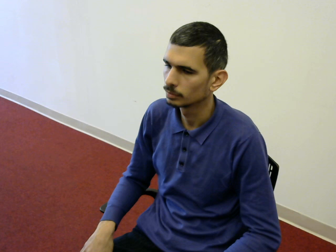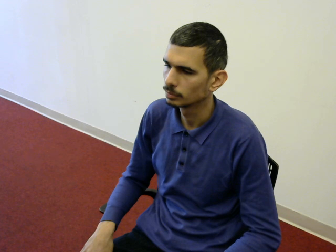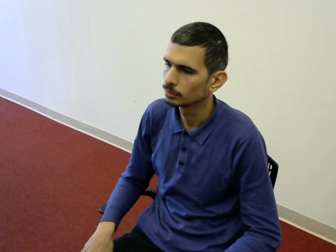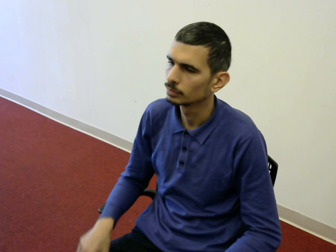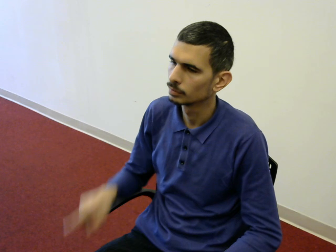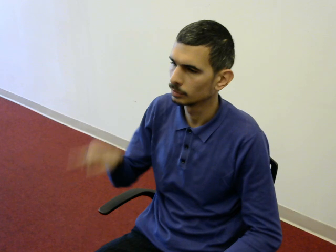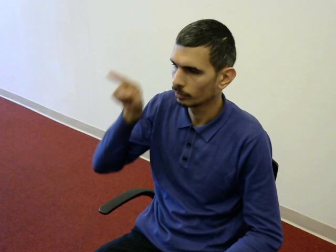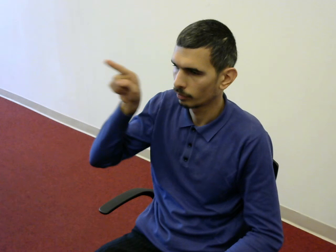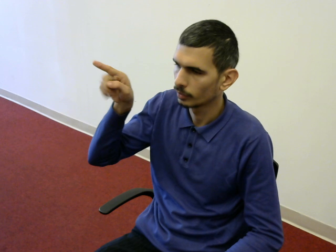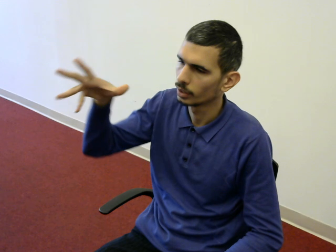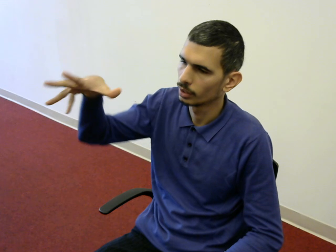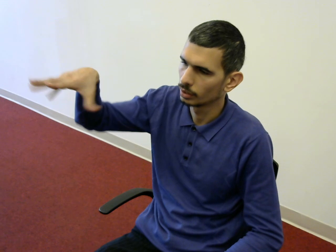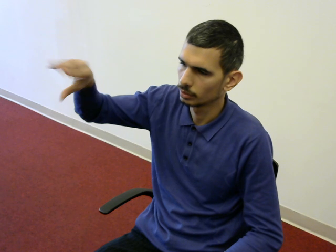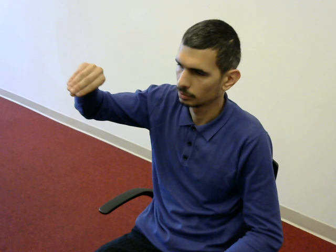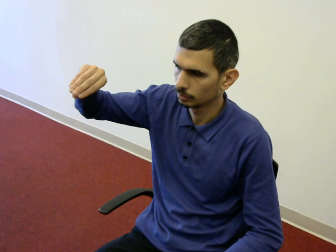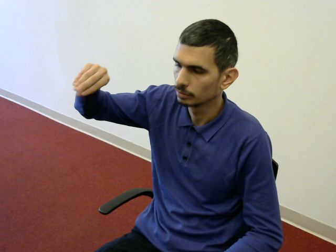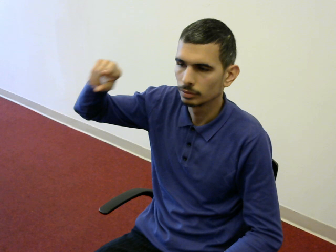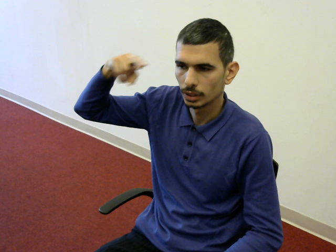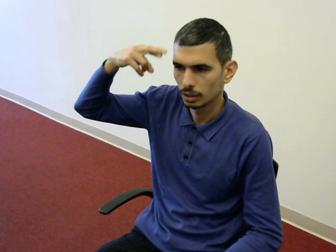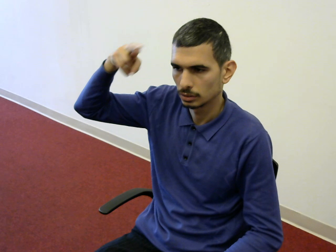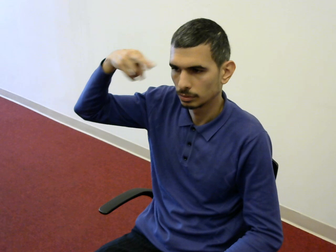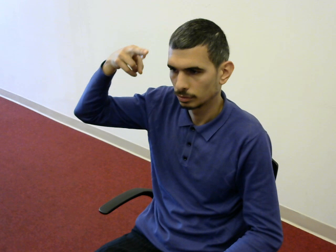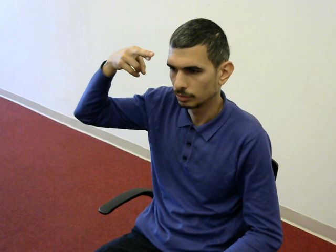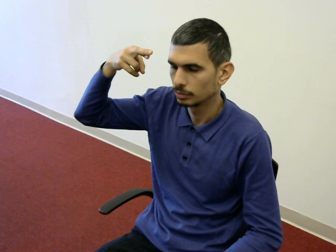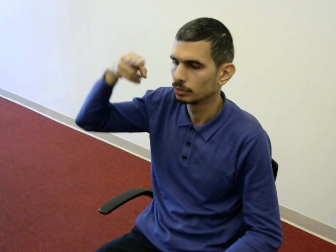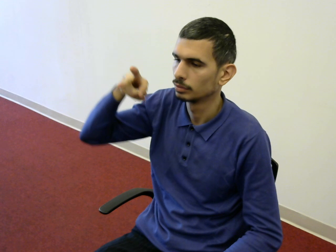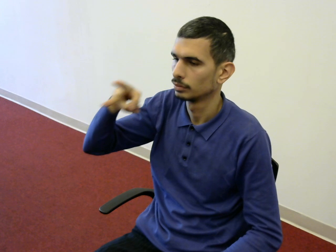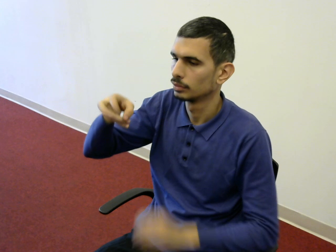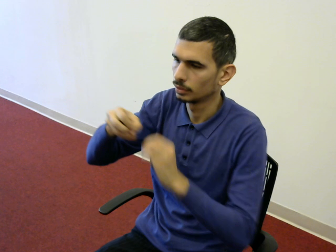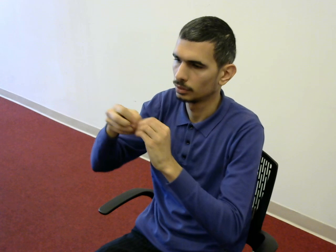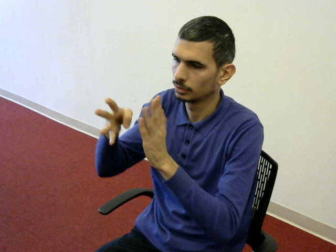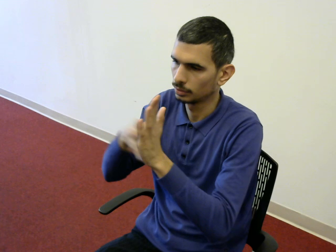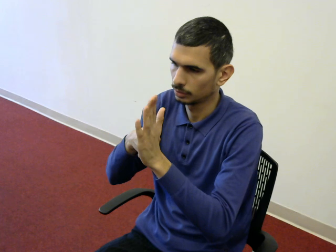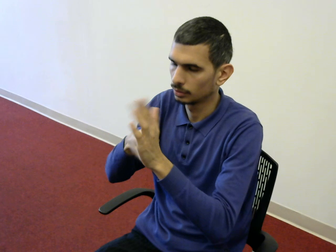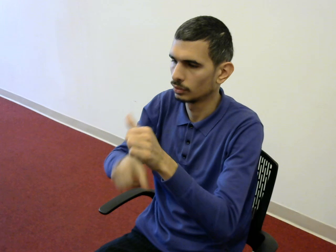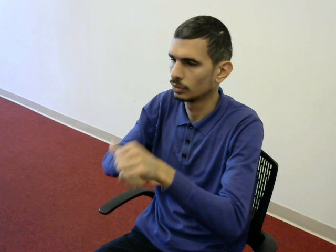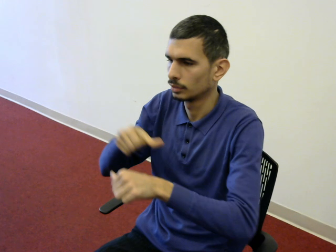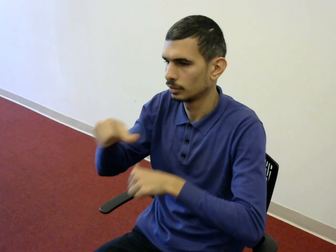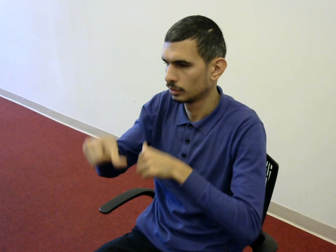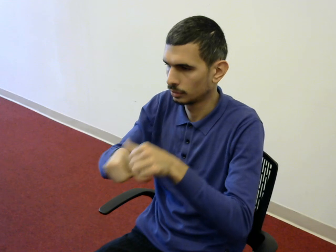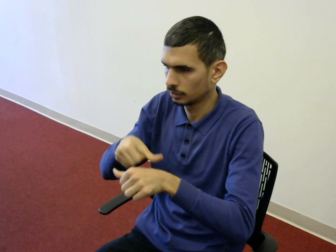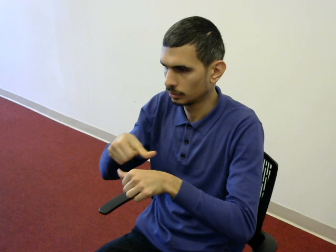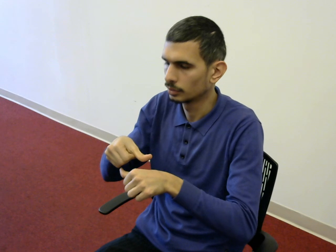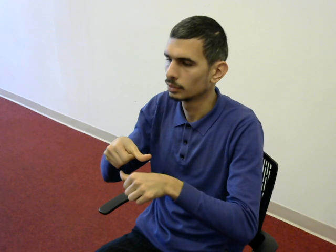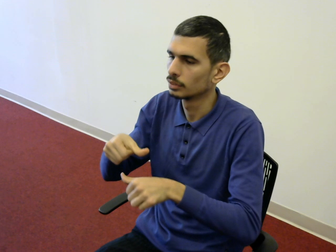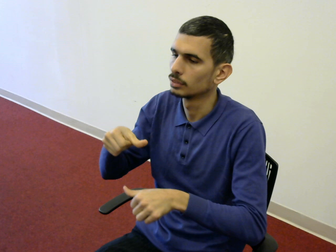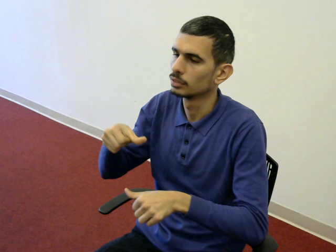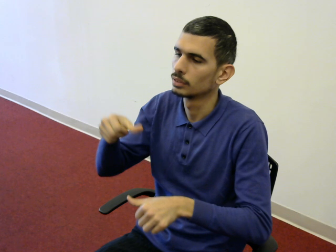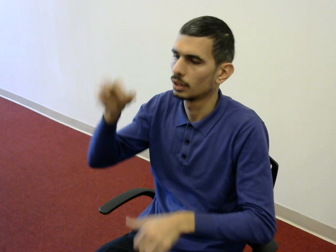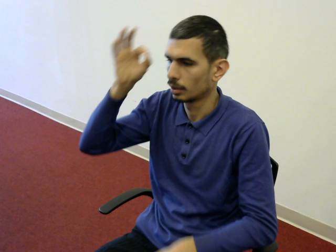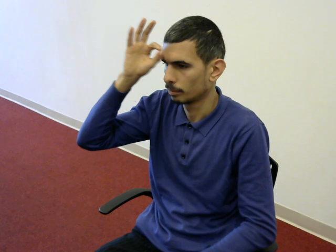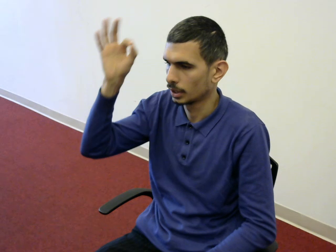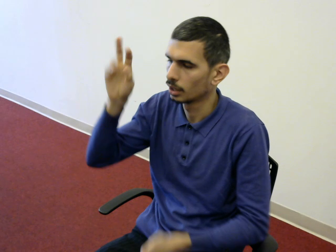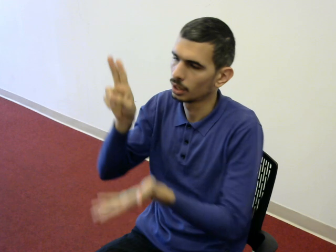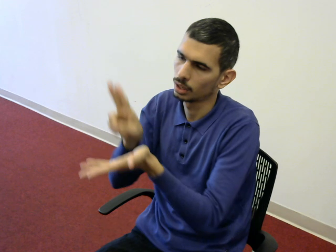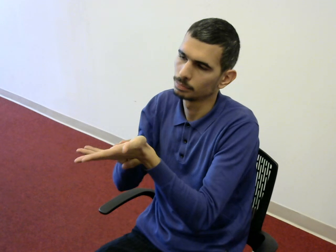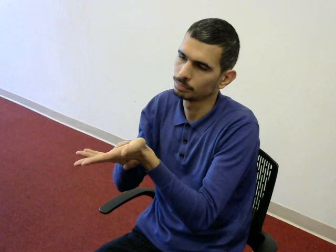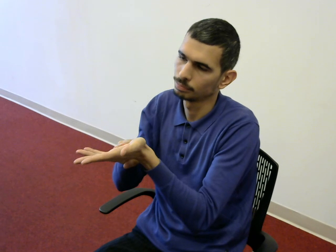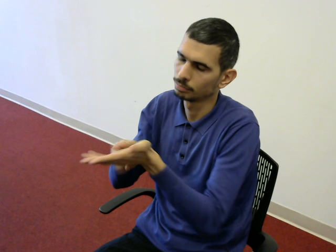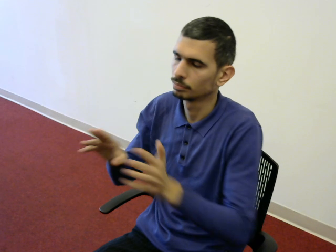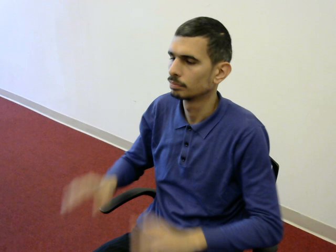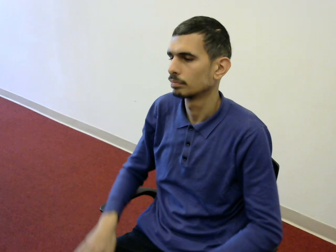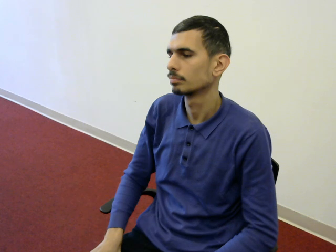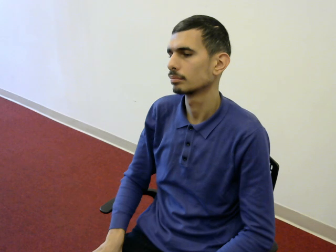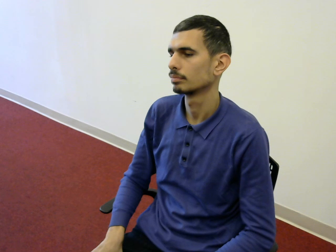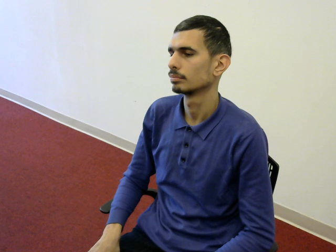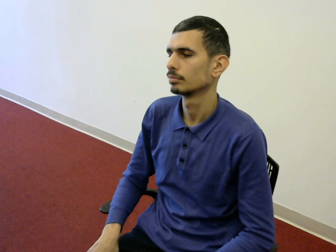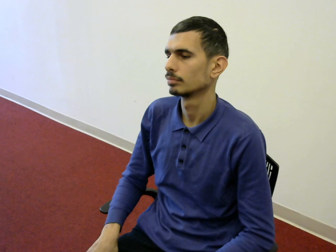Onların əmisi 2019-cu ildə Almaniyaya köçüb